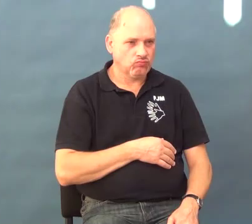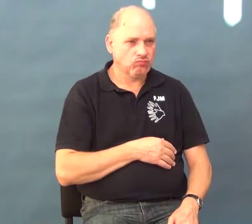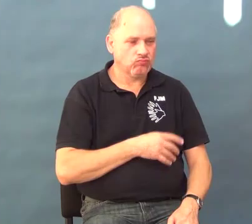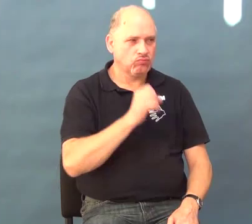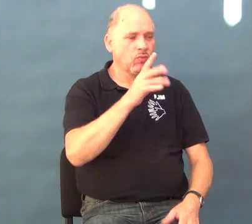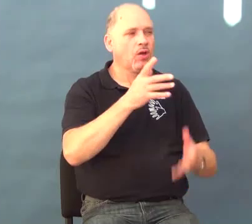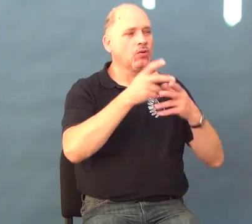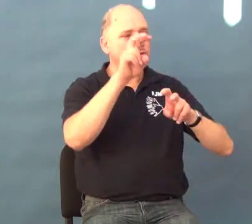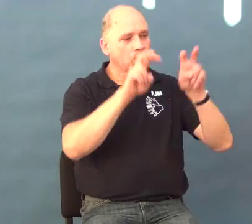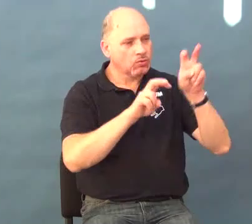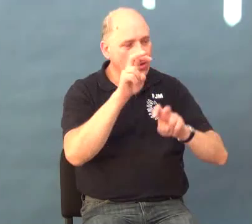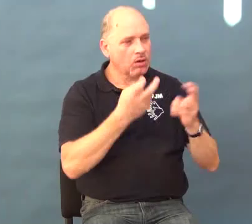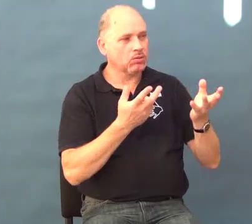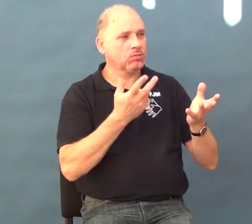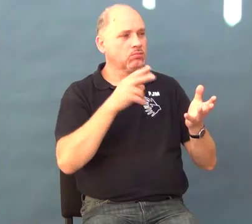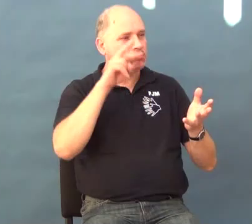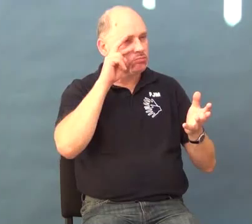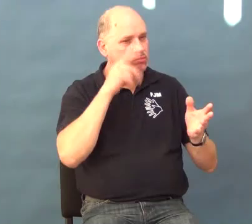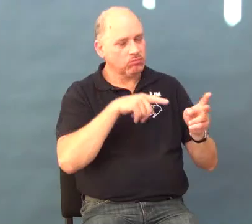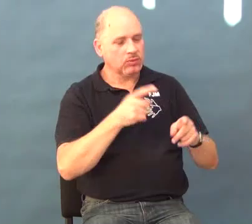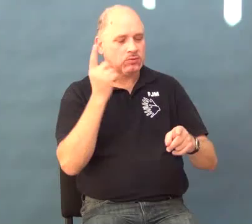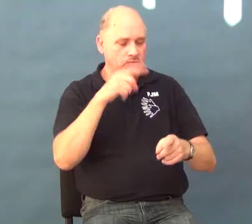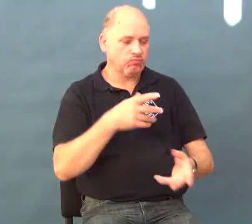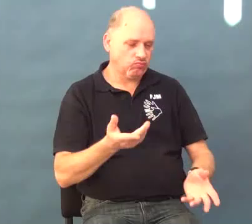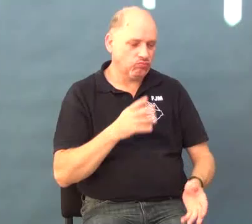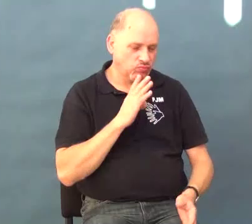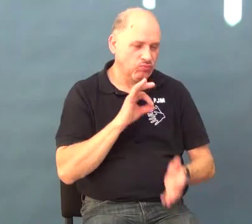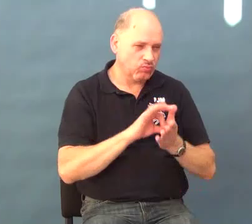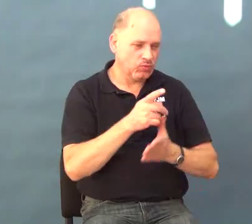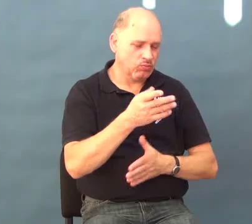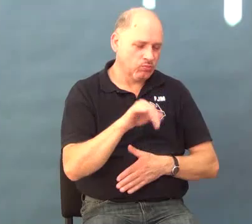Tak, może być ten zakaz w hotelu albo w rezydencji, może tak być.